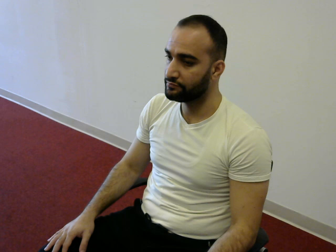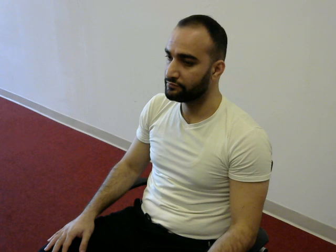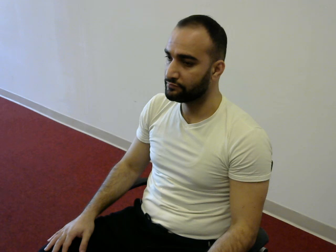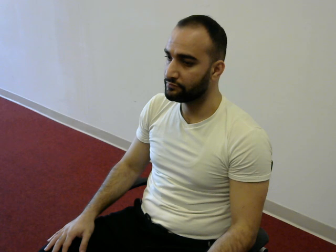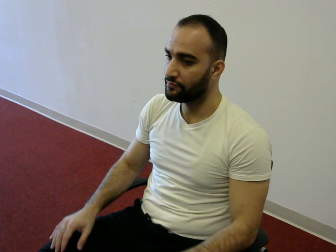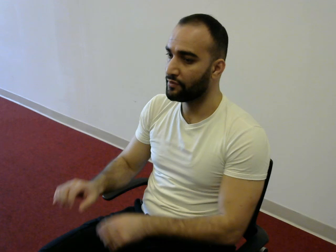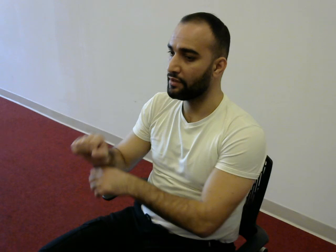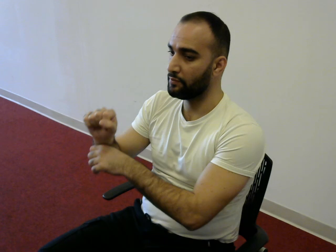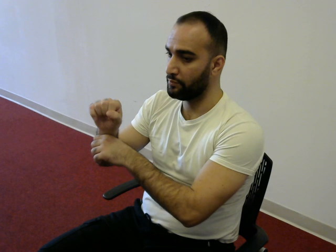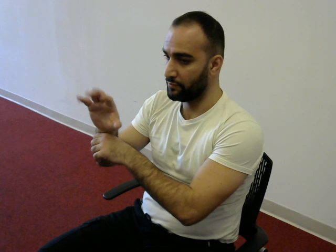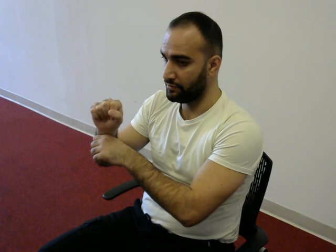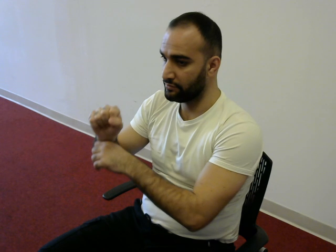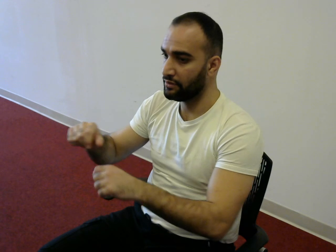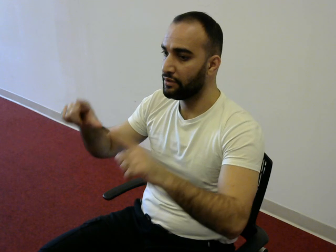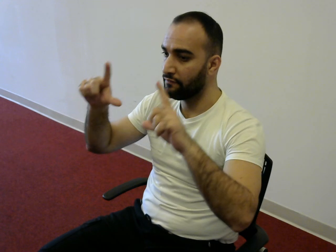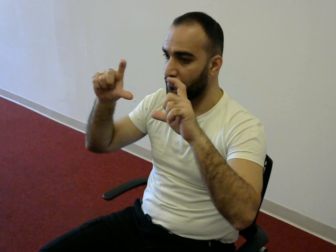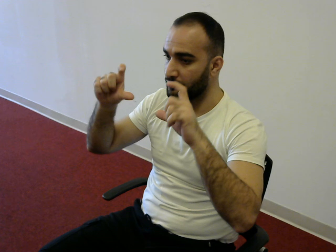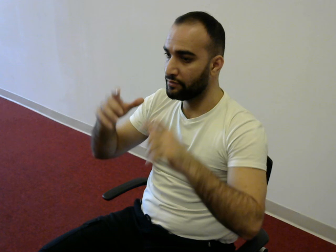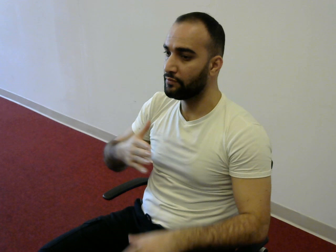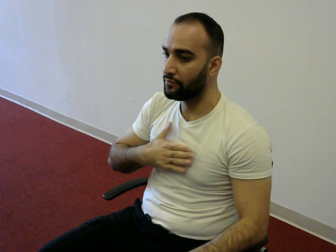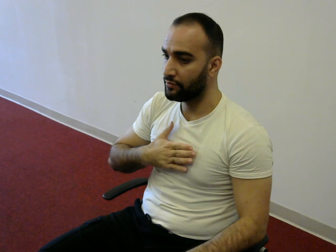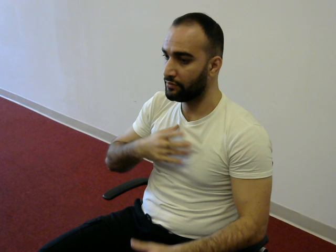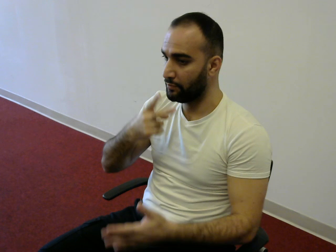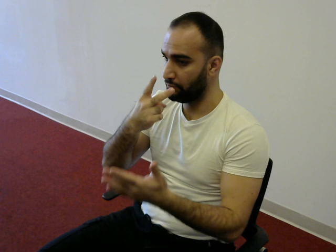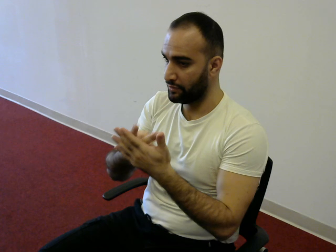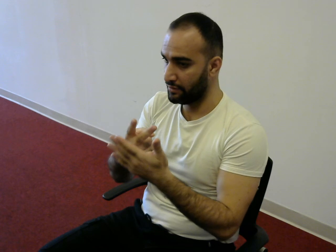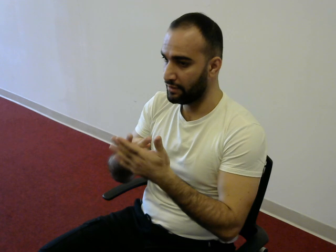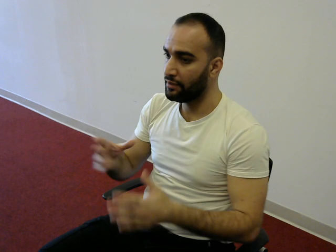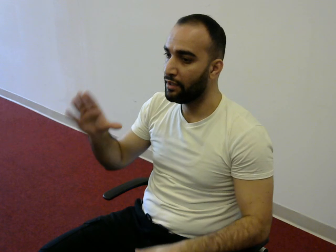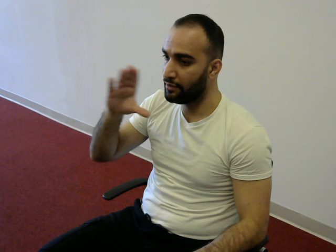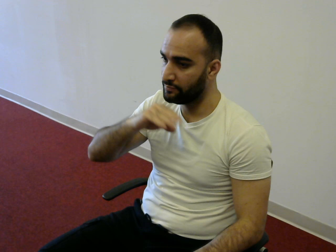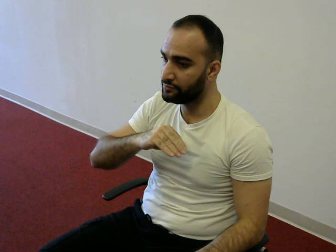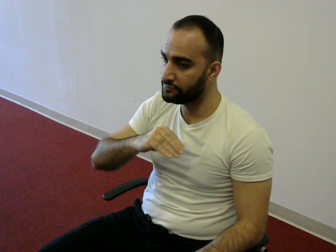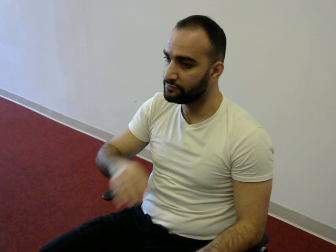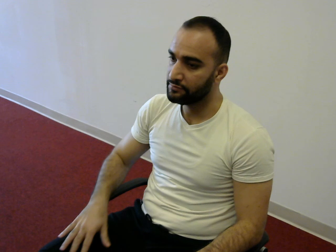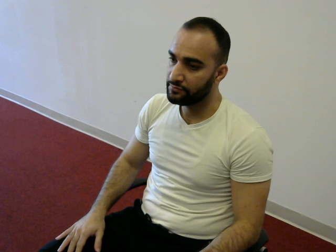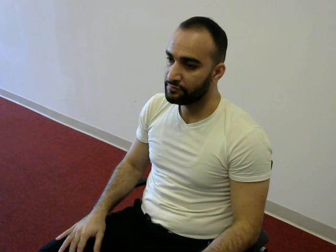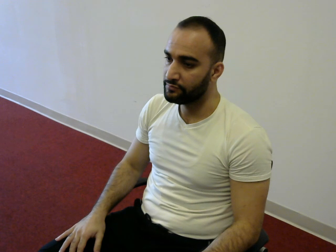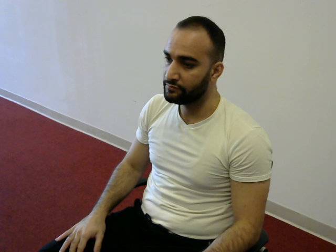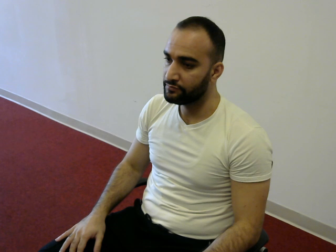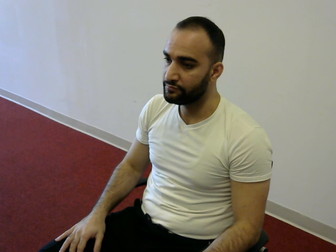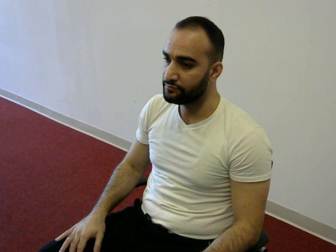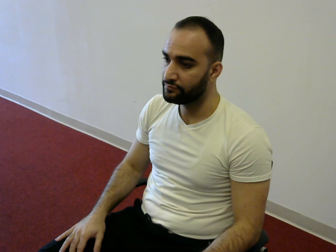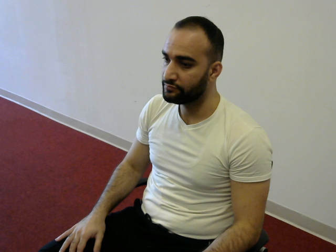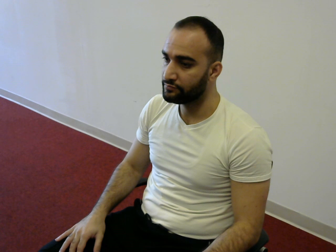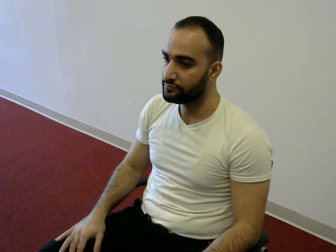Çəkdiyin şəkilləri mənə göstərə bilərsənmi?